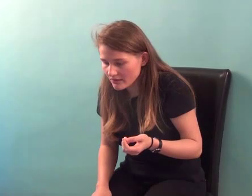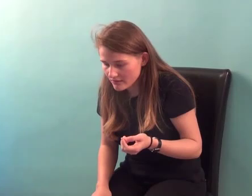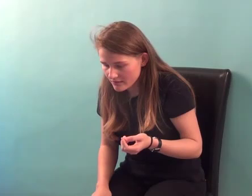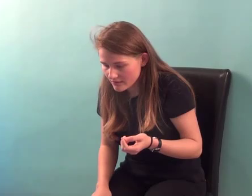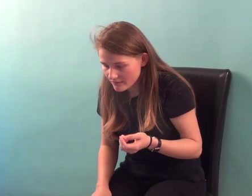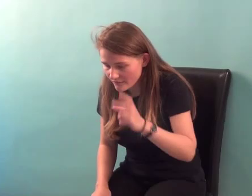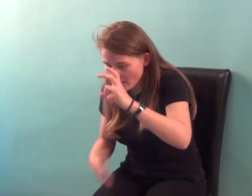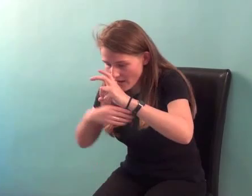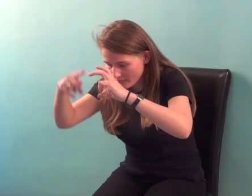W czwartki to ja mam...